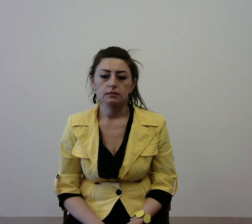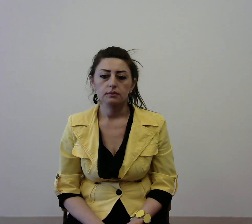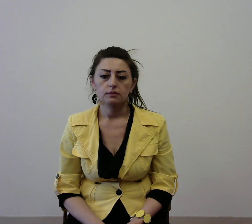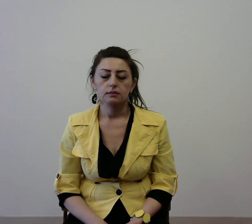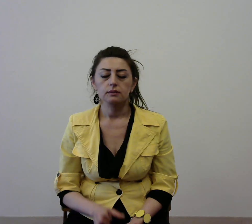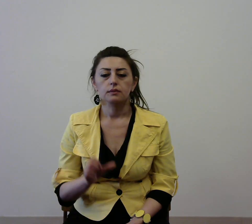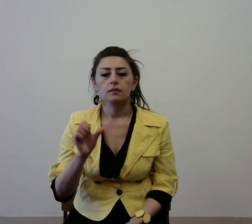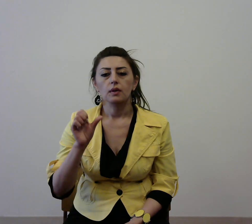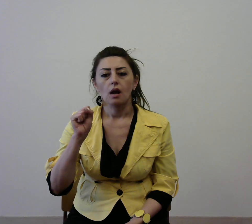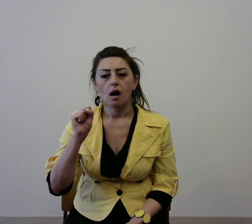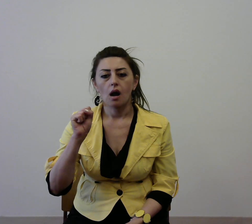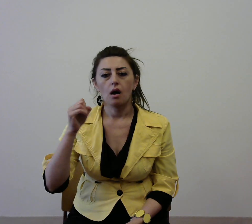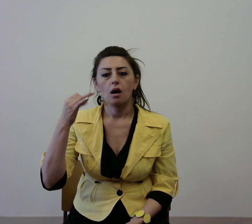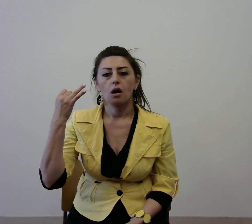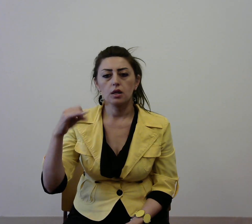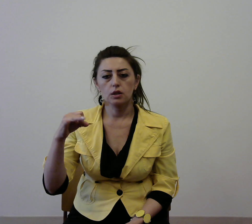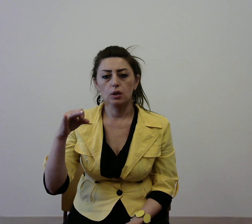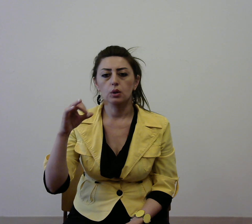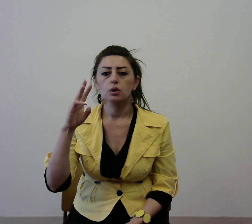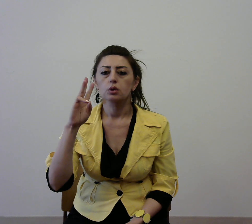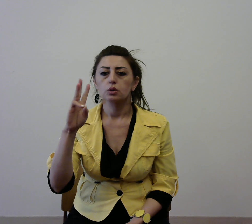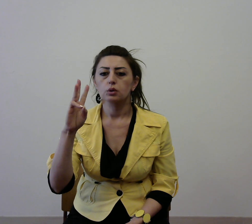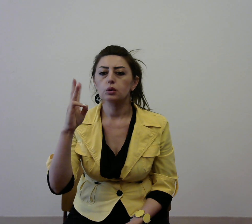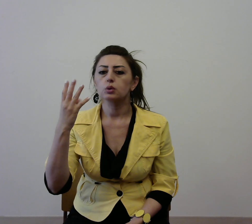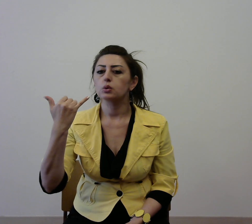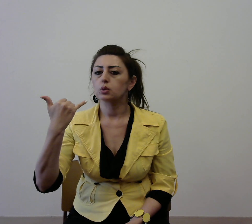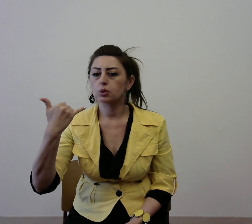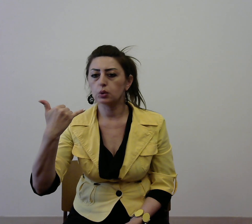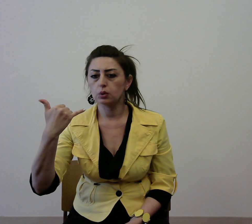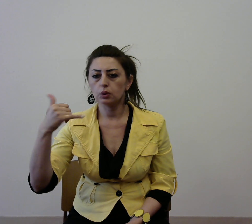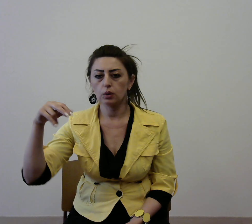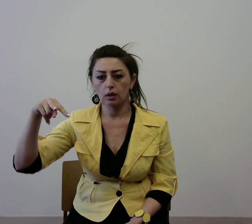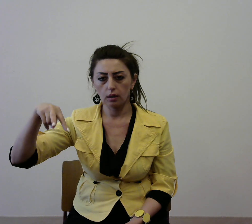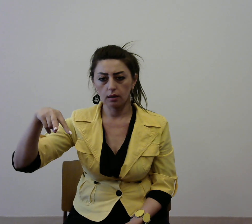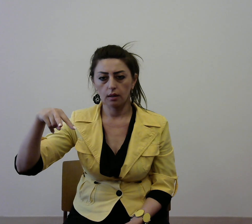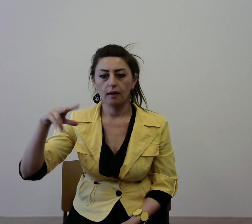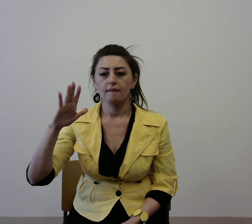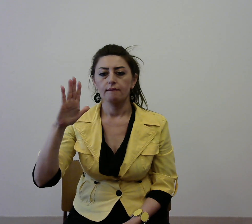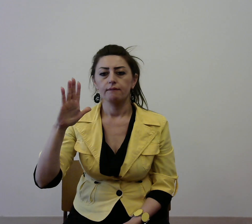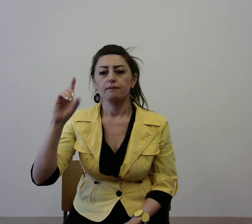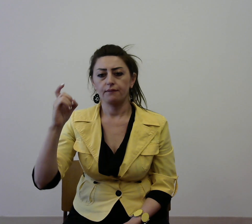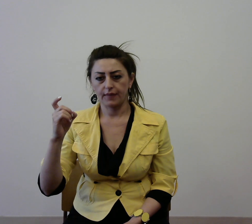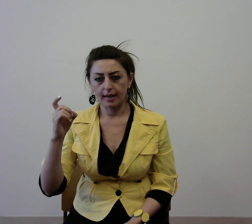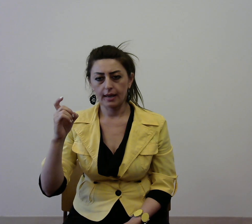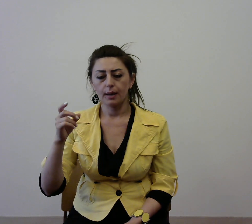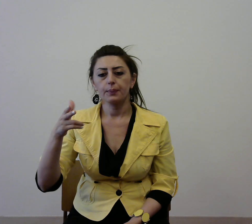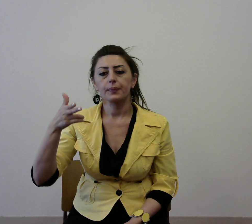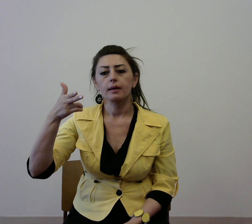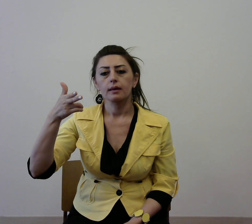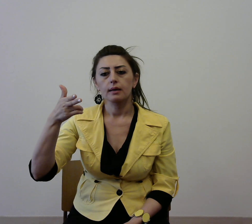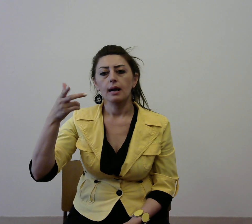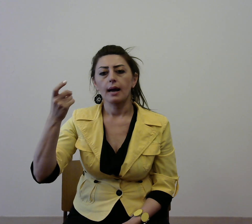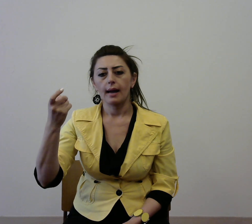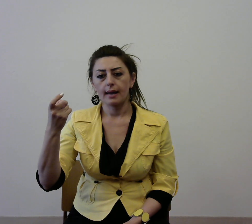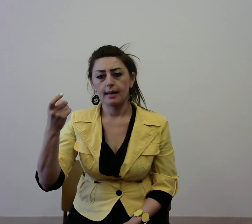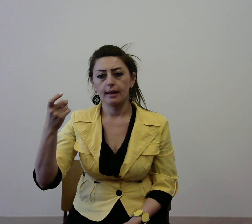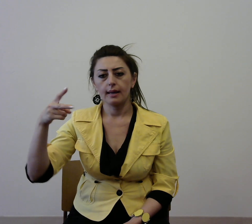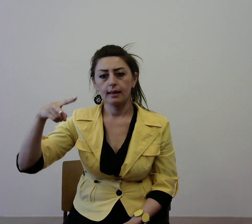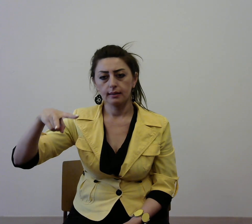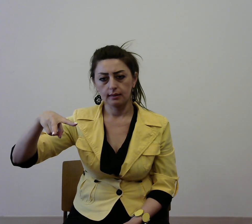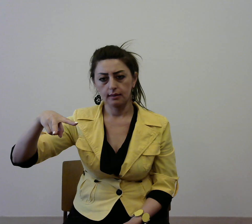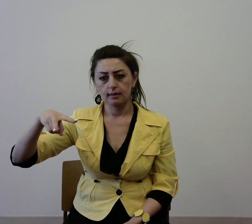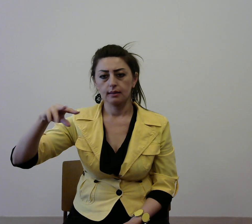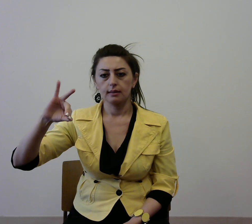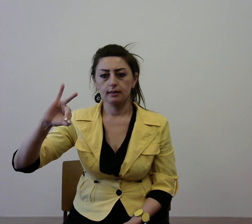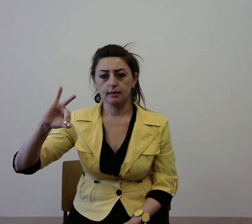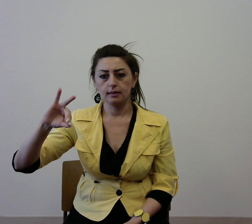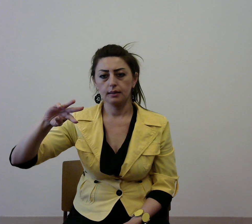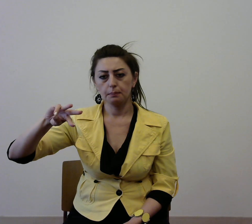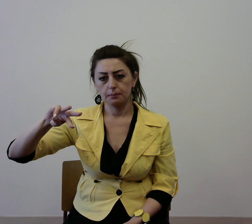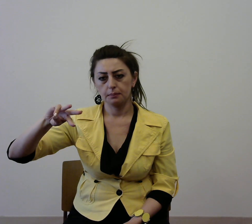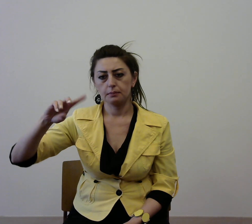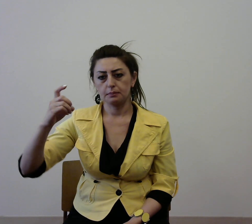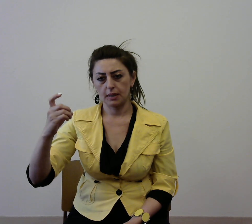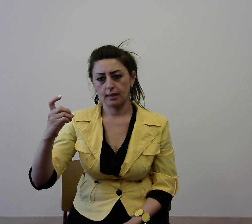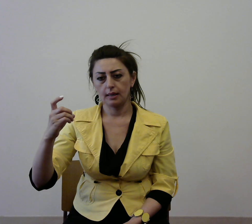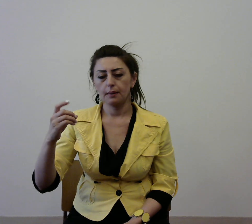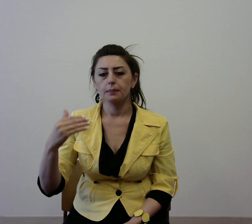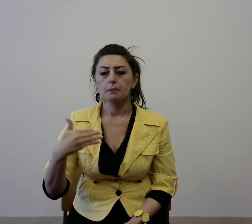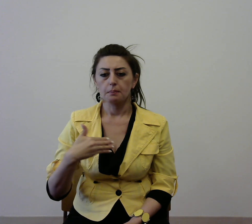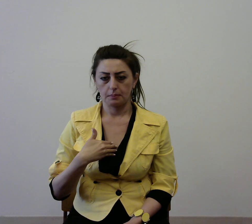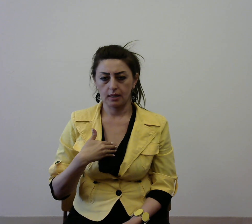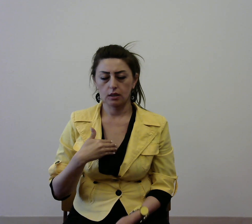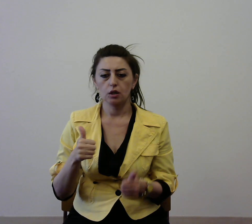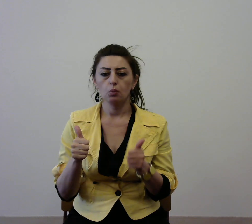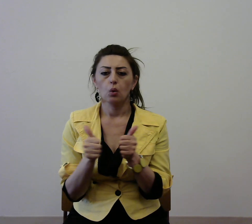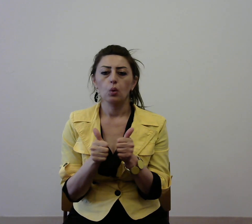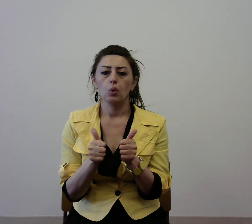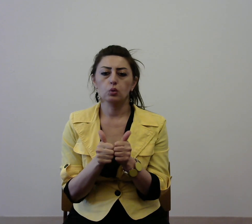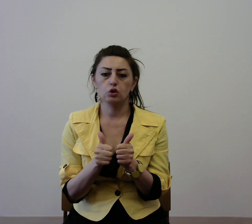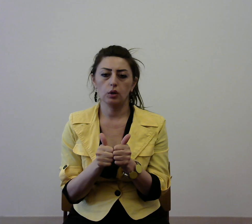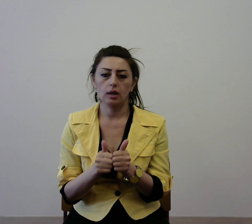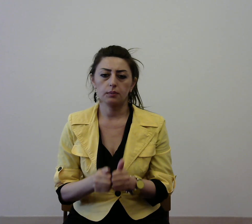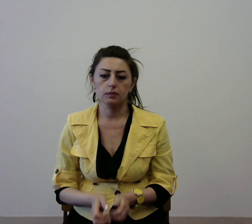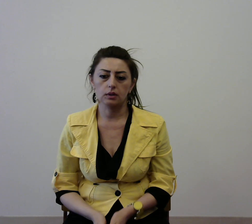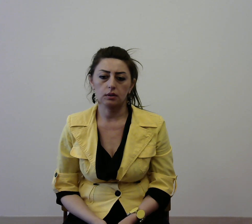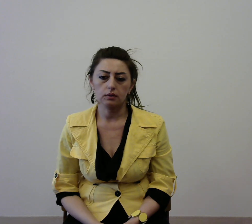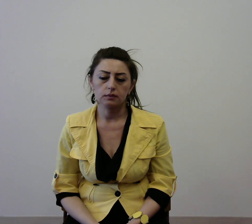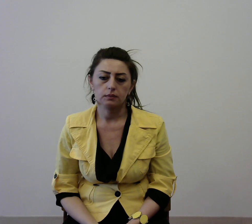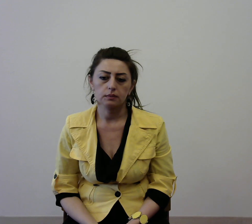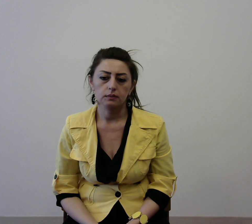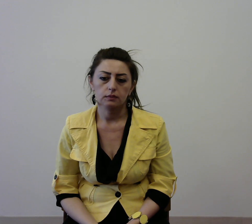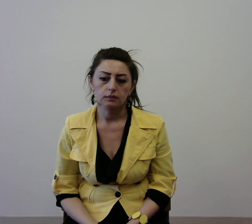Aygül və Həlimə mənim qonşularımdır